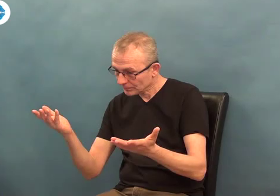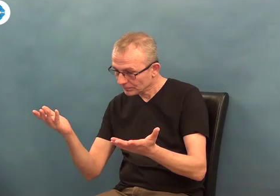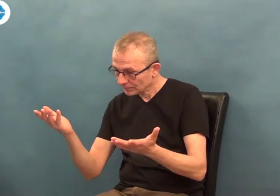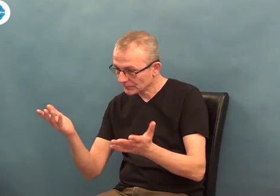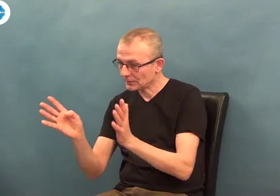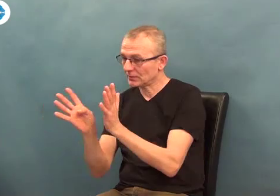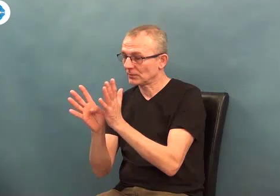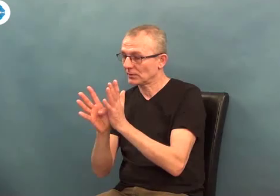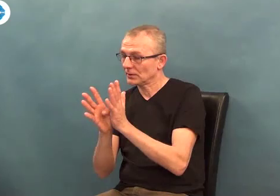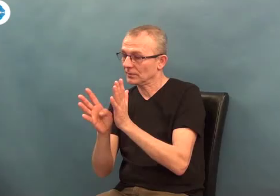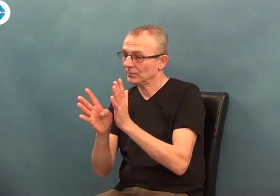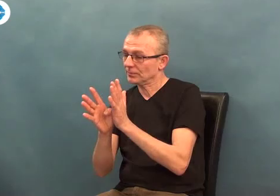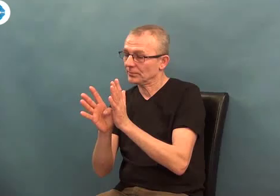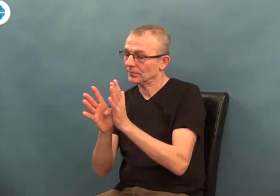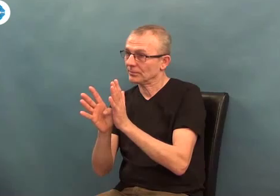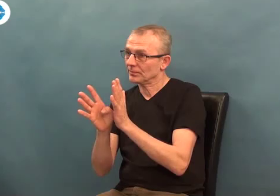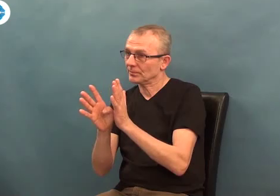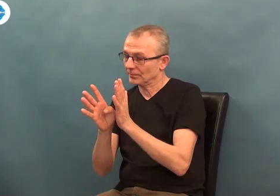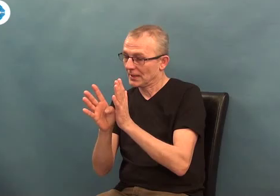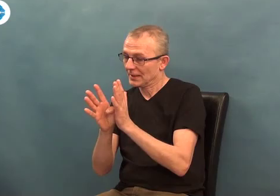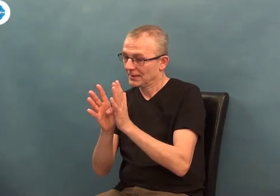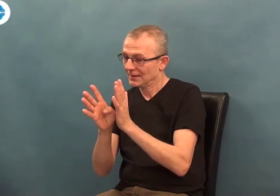Dziewiętnastego.